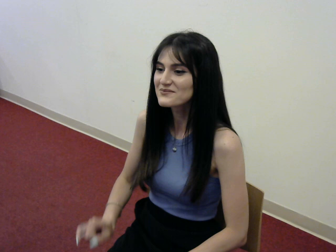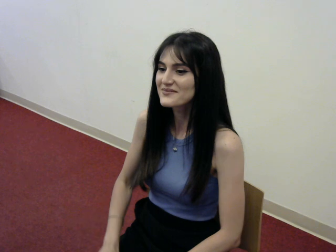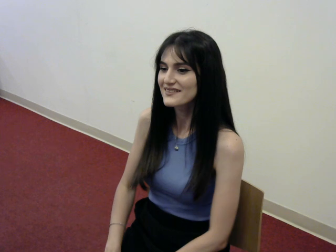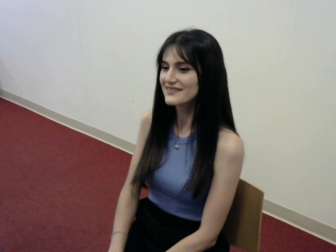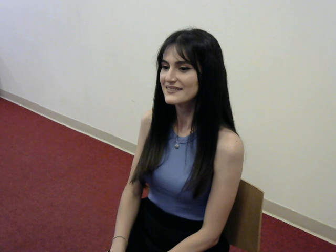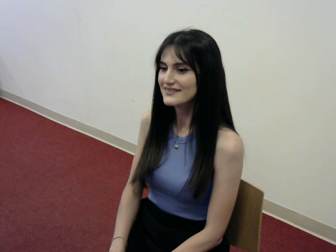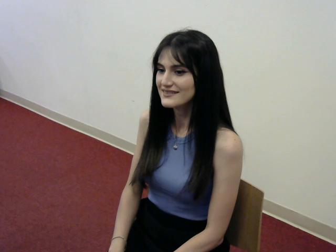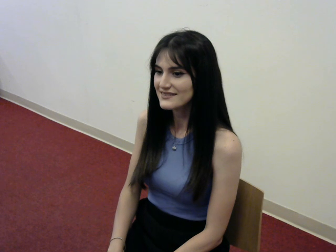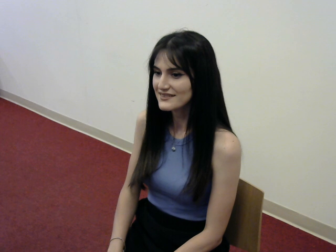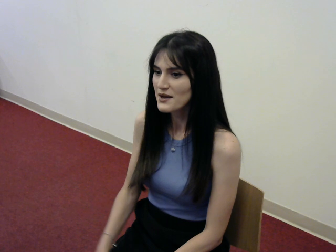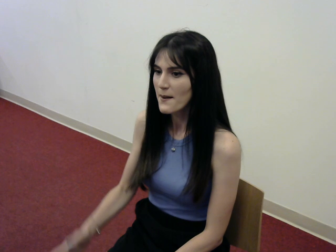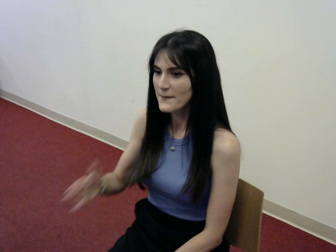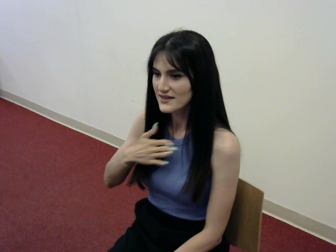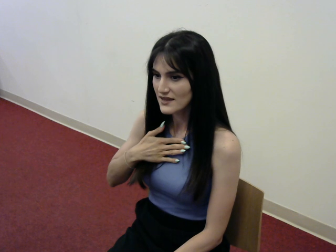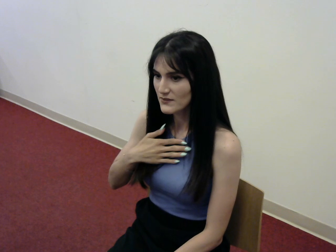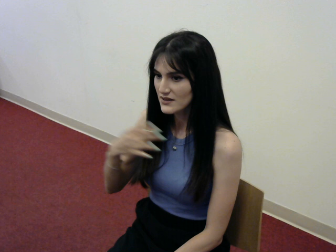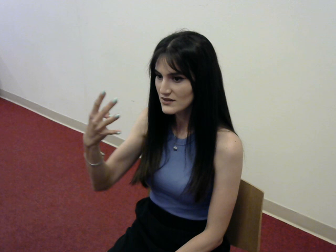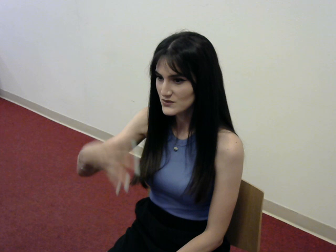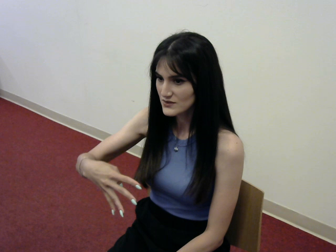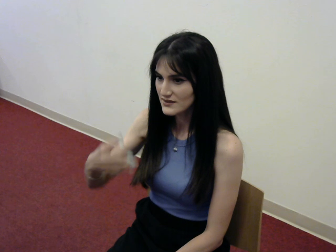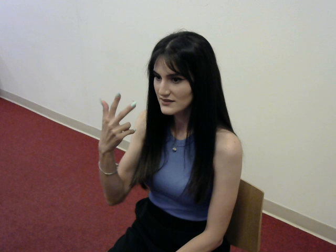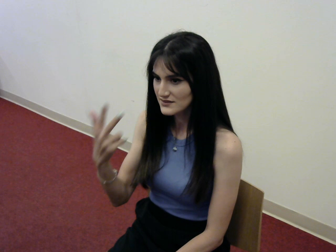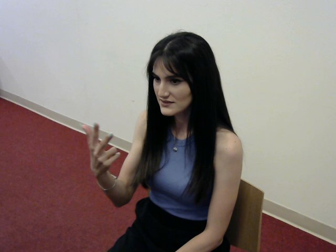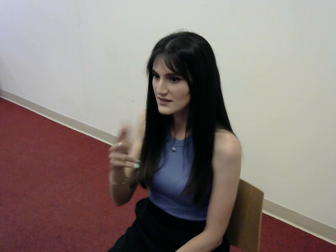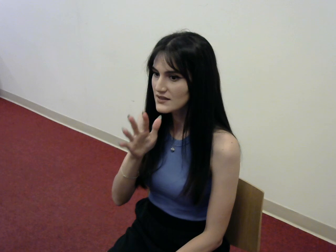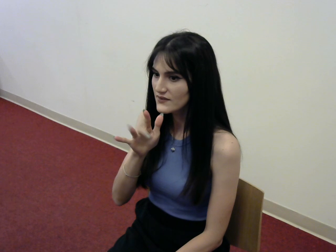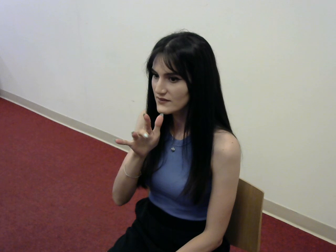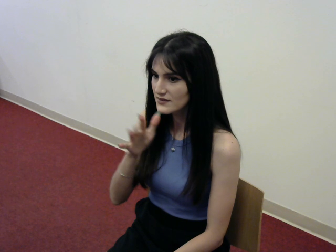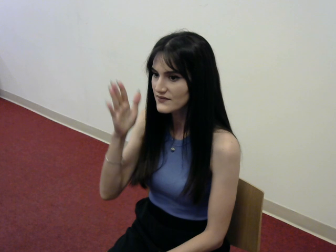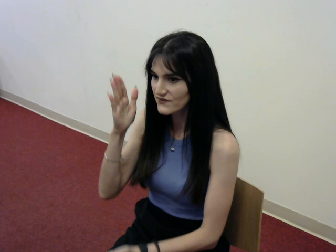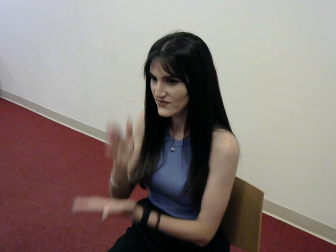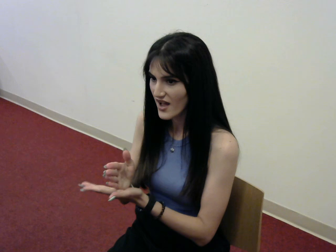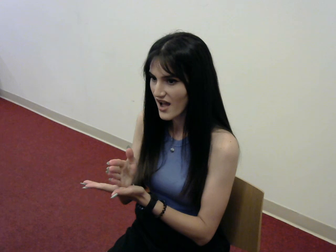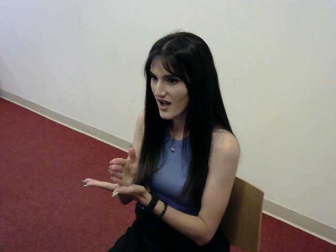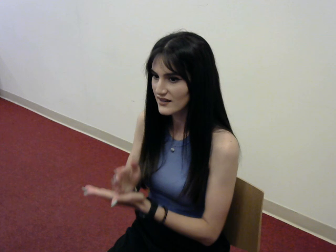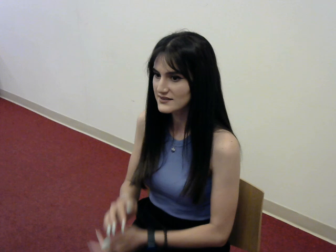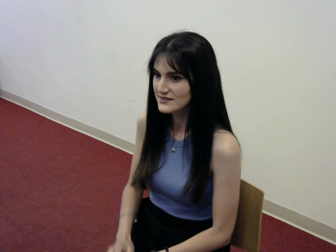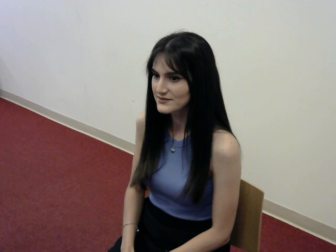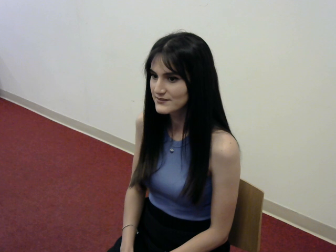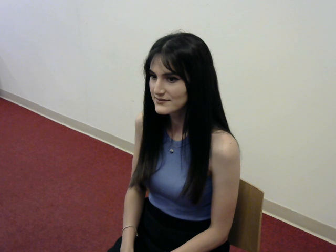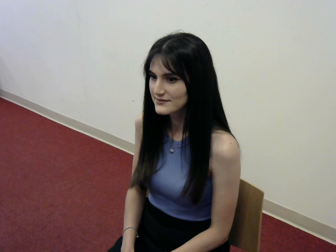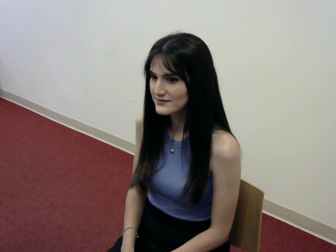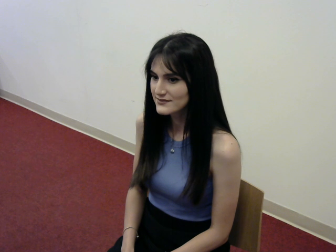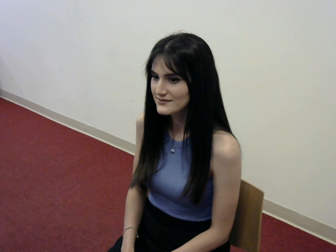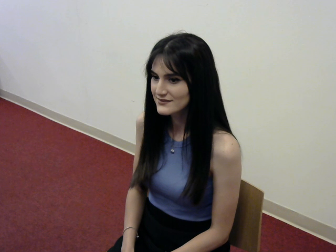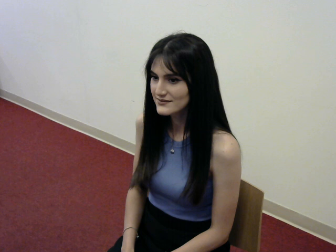Mənim 43 yaşım var